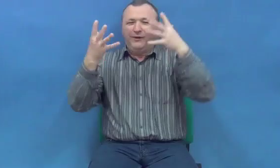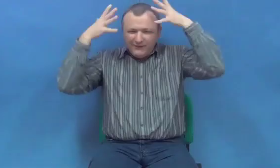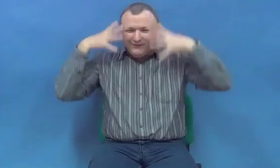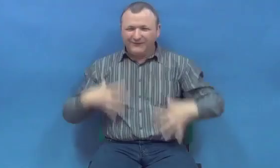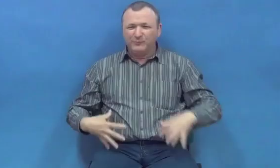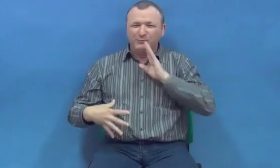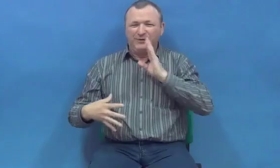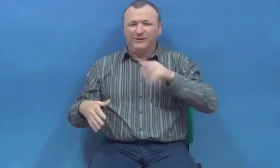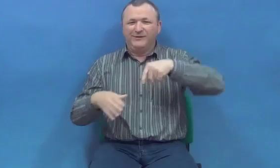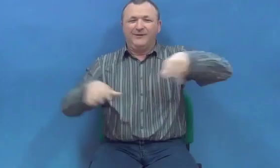Był w przebraniu, podobny do ducha.